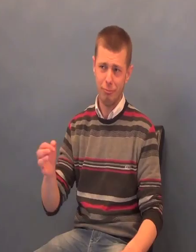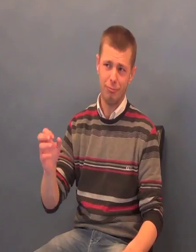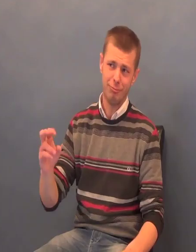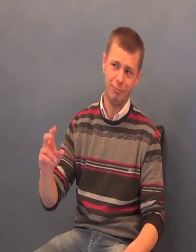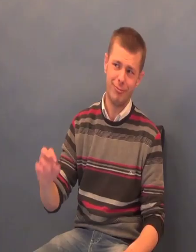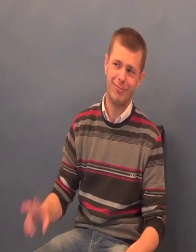Okej, okej.